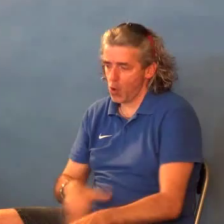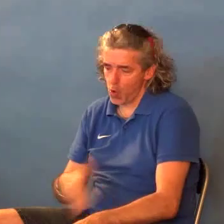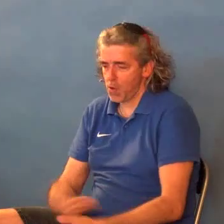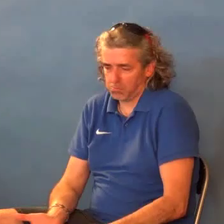Hulajnoga.